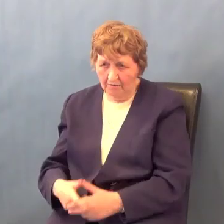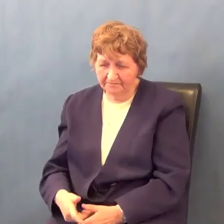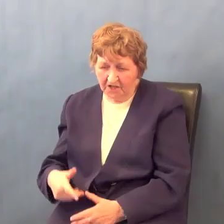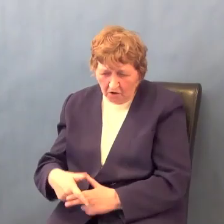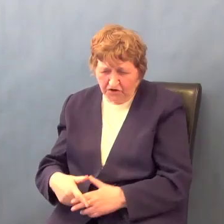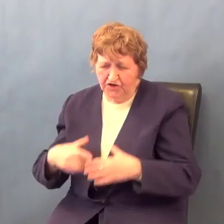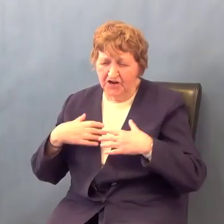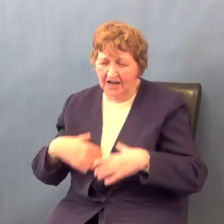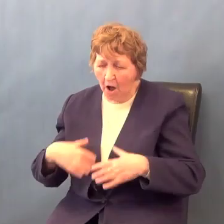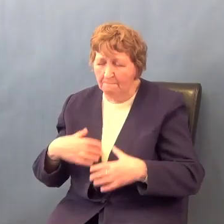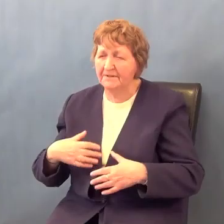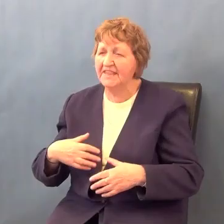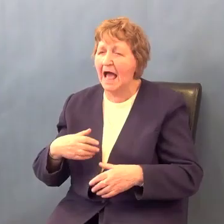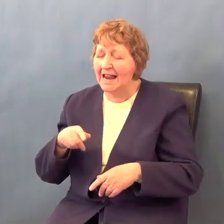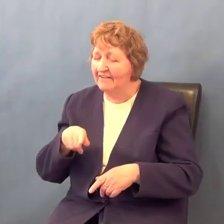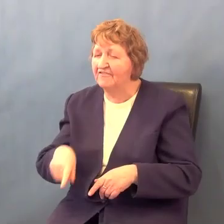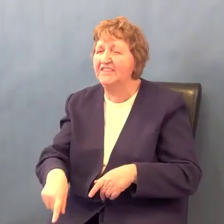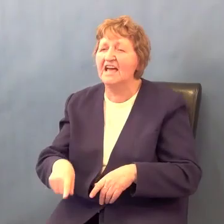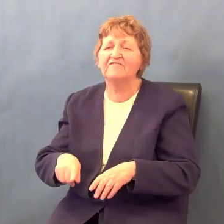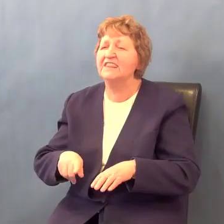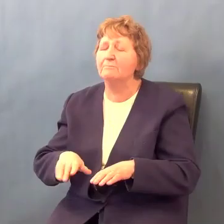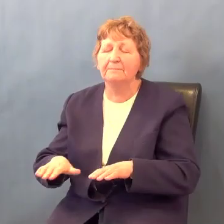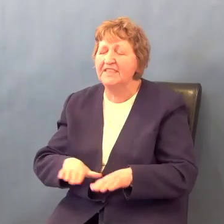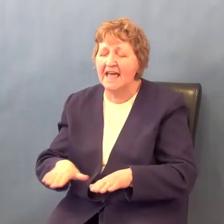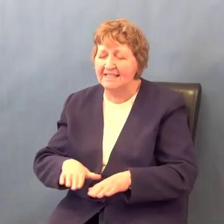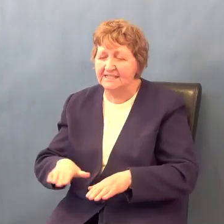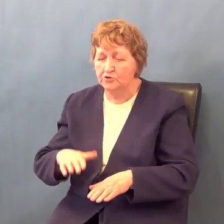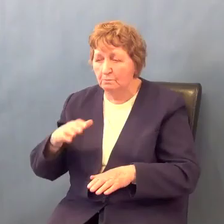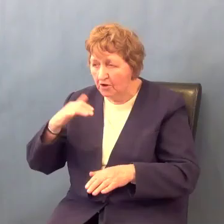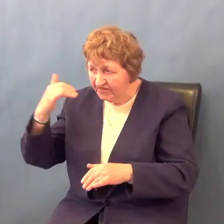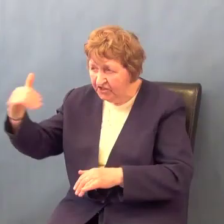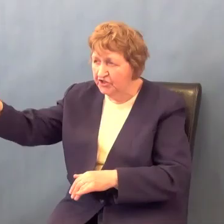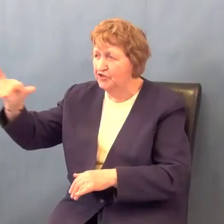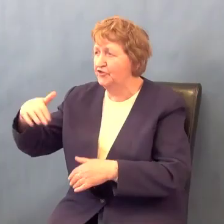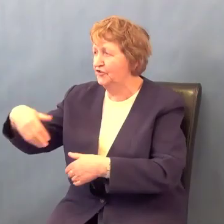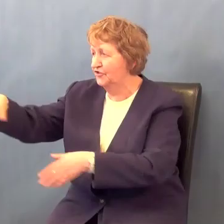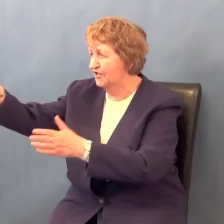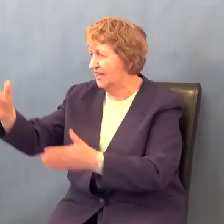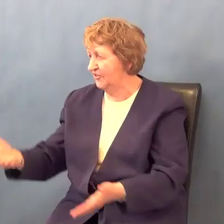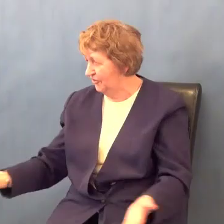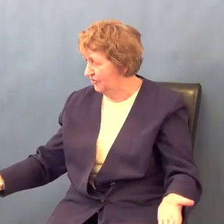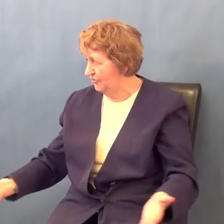Konie się kąpią, ale nie w tym miejscu, tylko w innym.